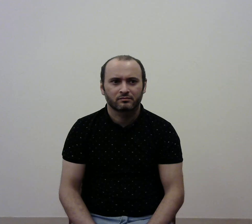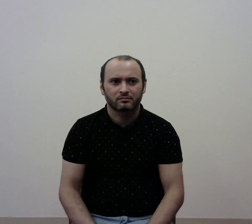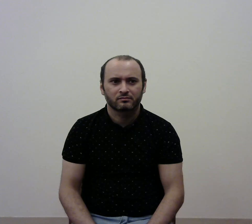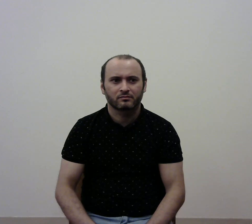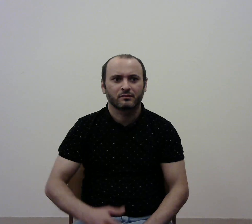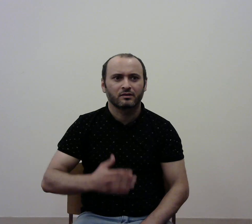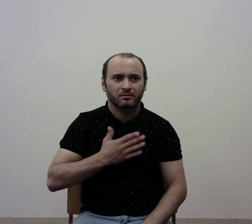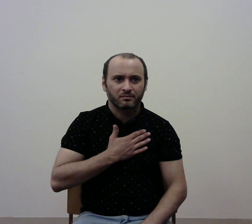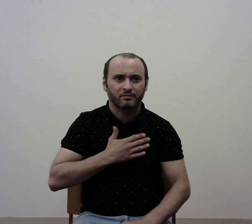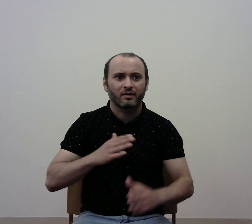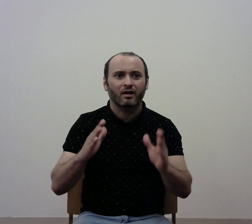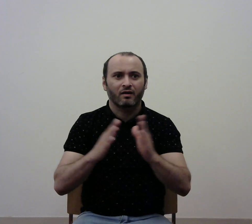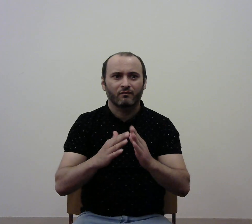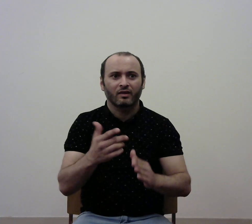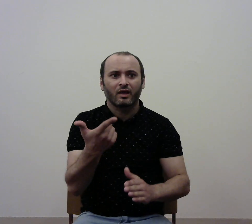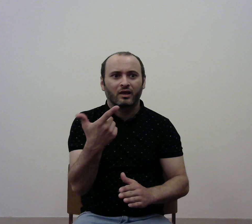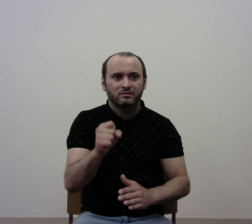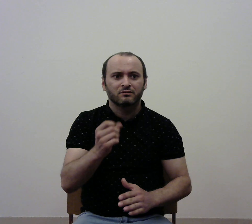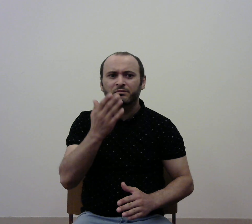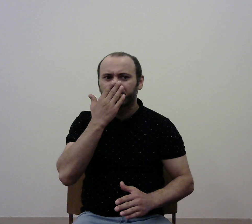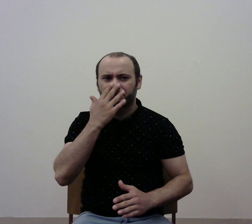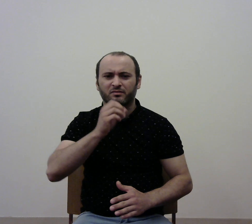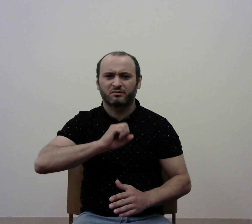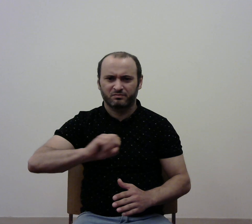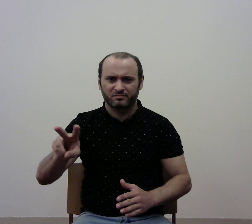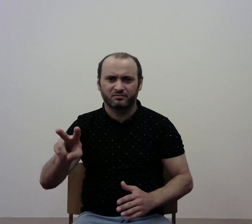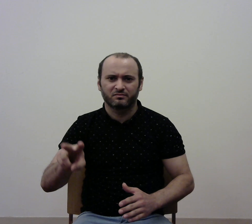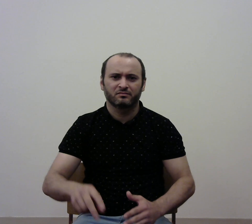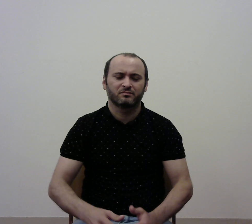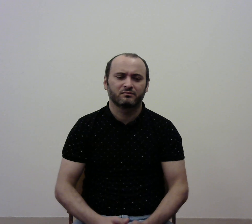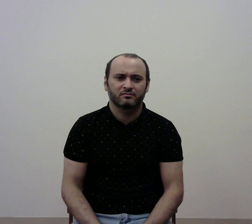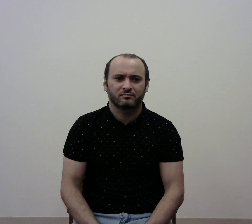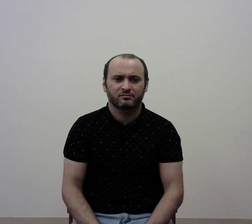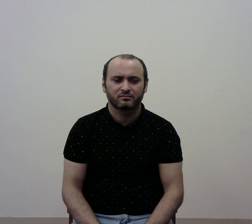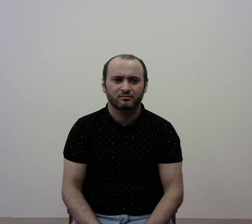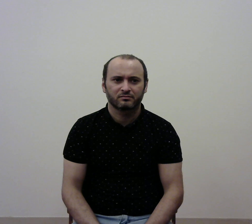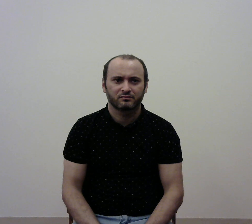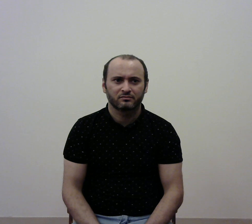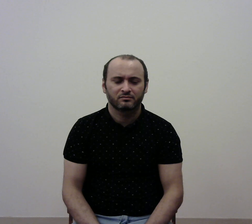Bizim evdən qaz iyi gəlir